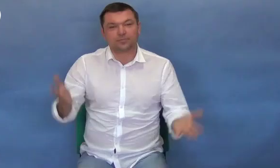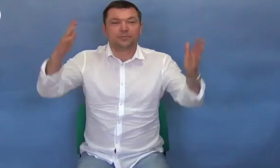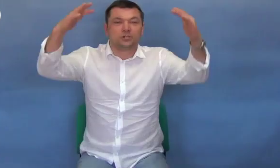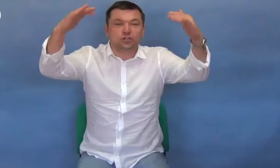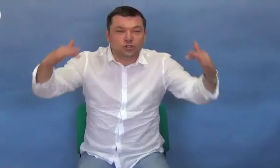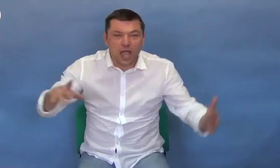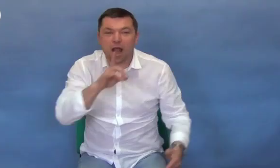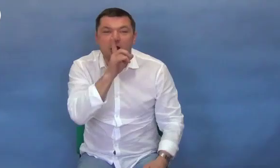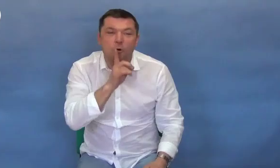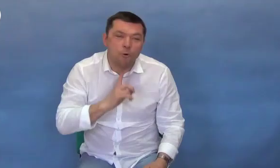Śnieg, lód...